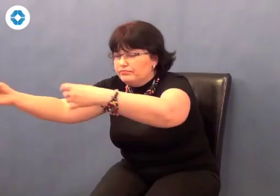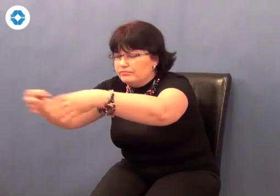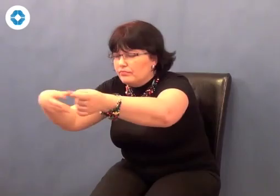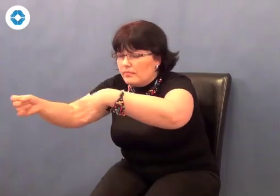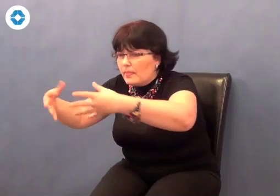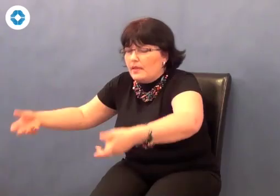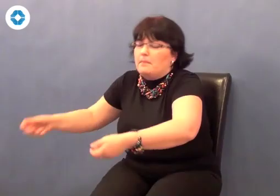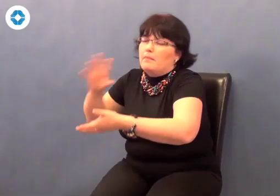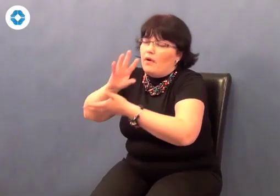Wkładają je do kosza, który z powrotem stawiają na rower.